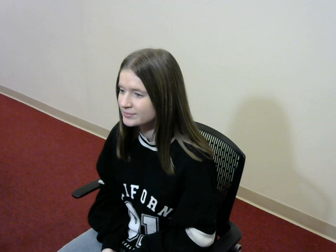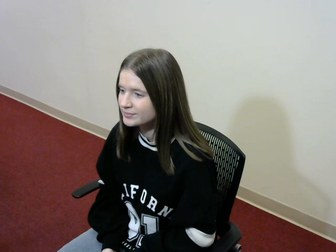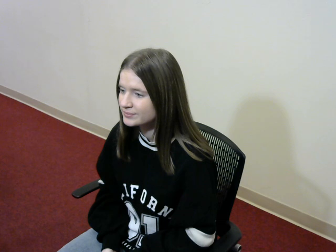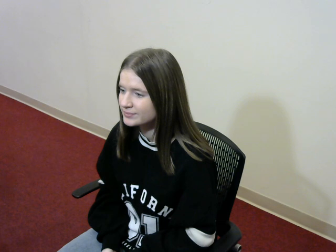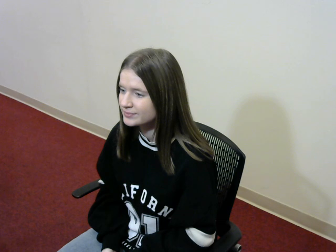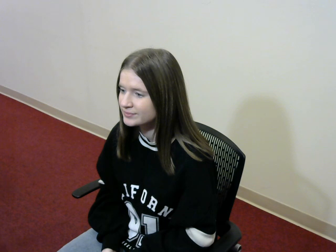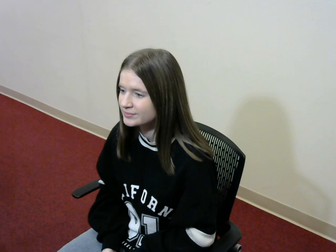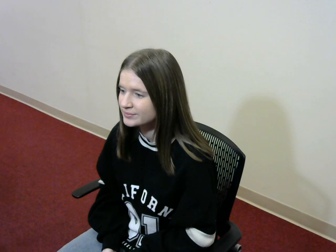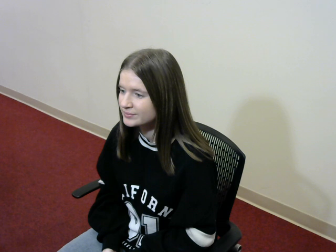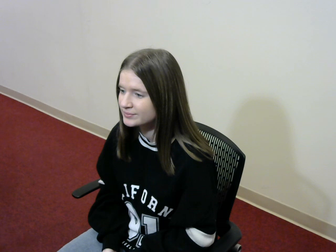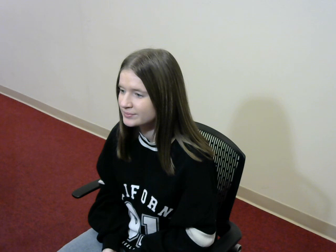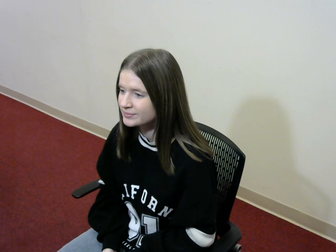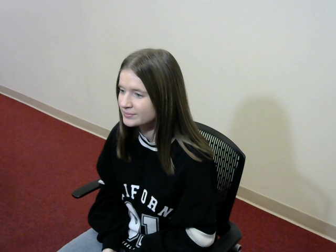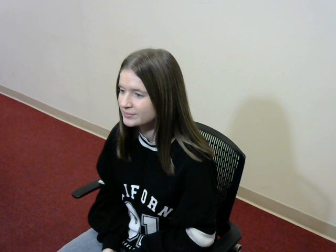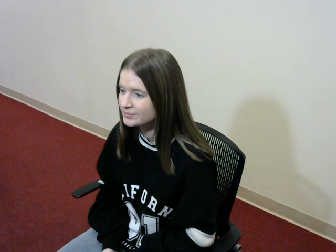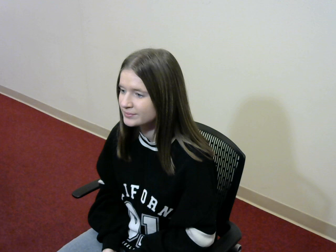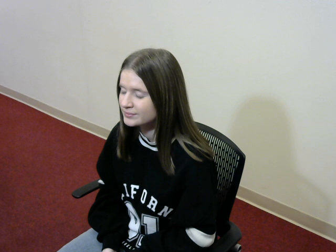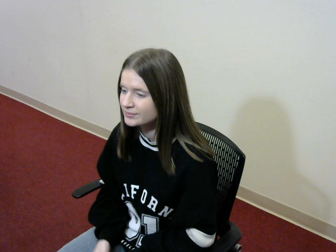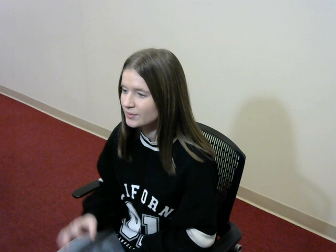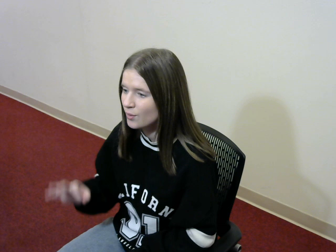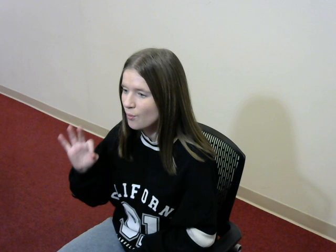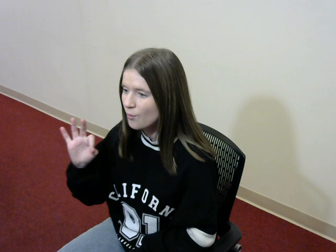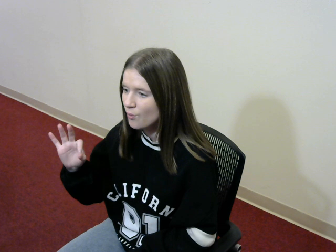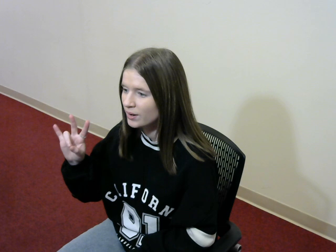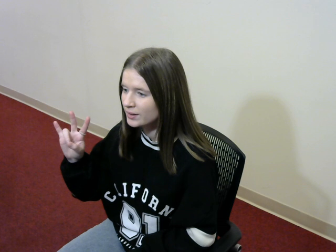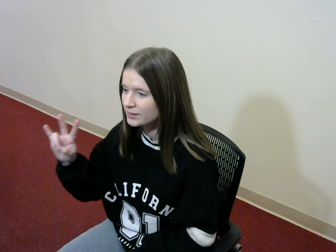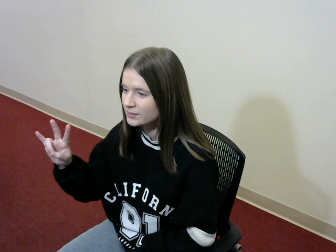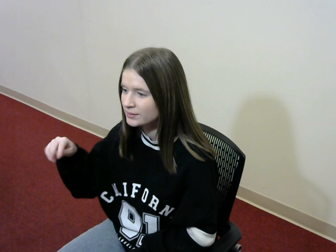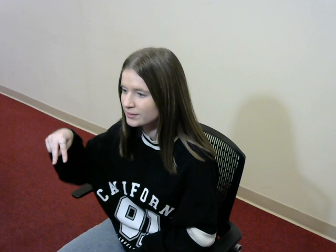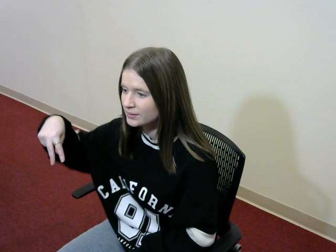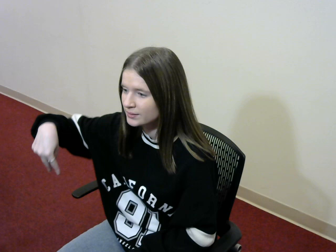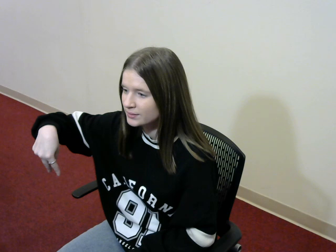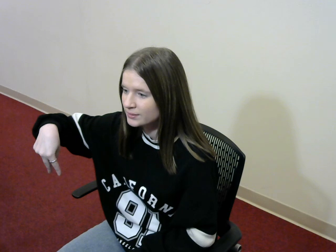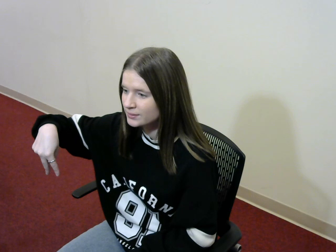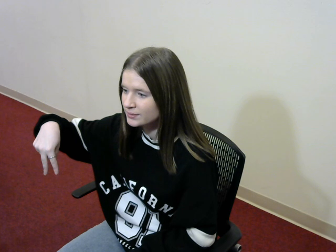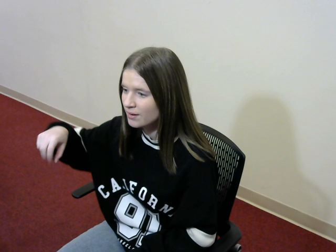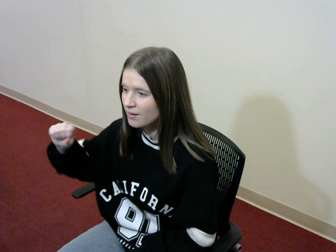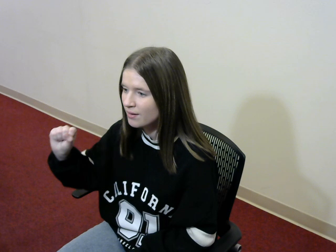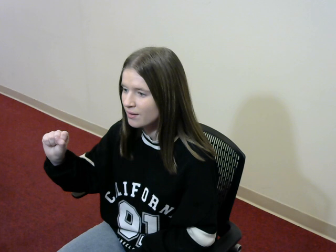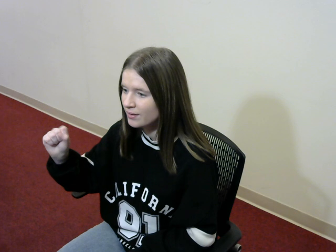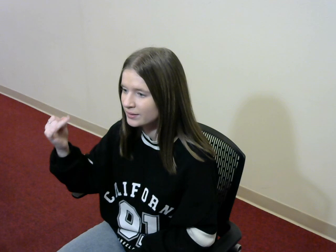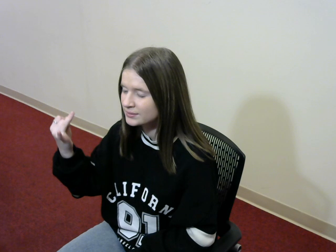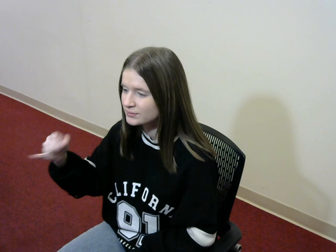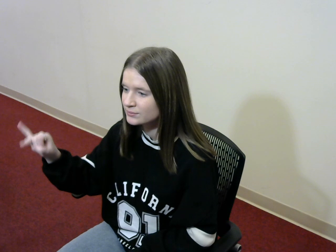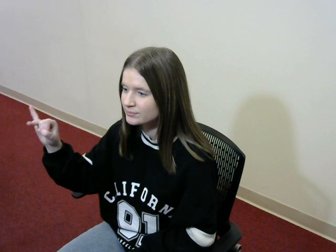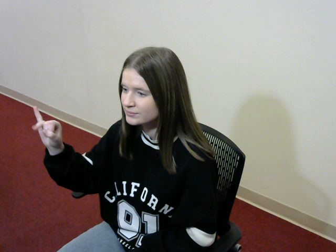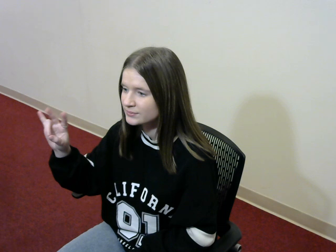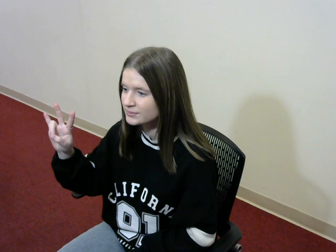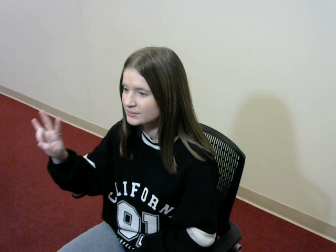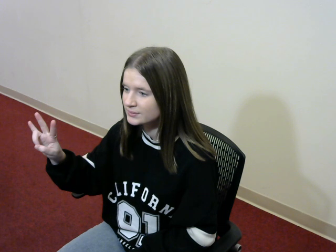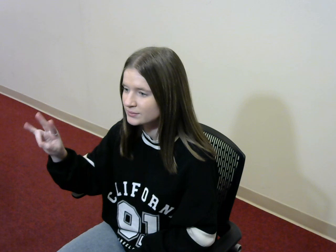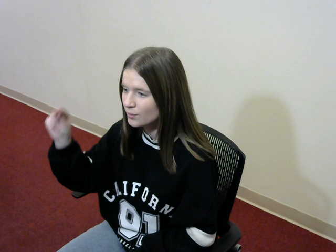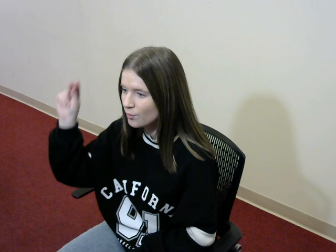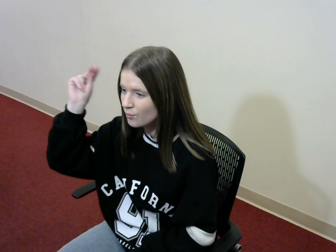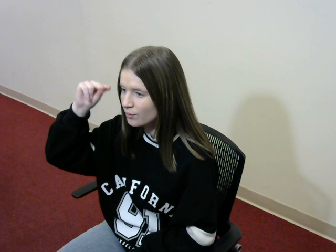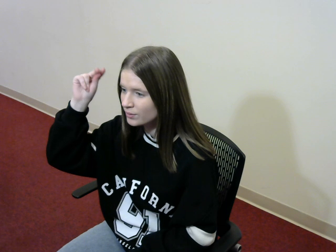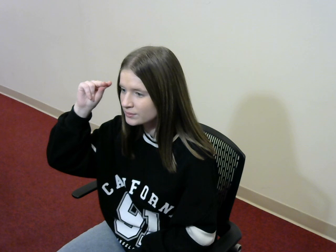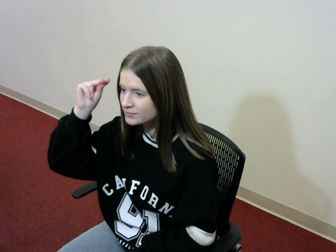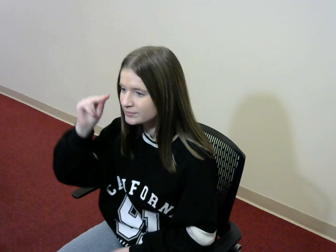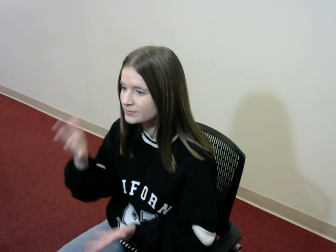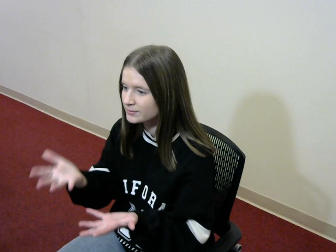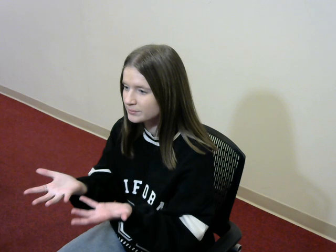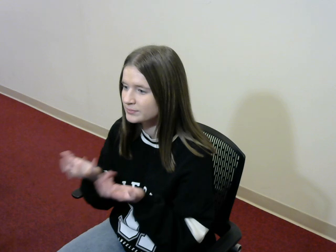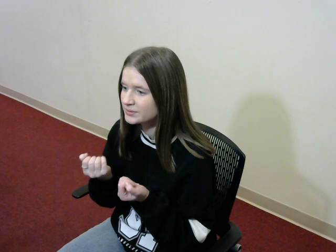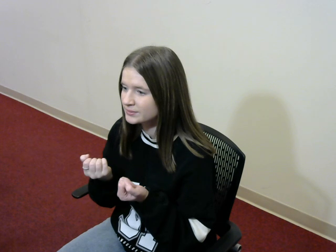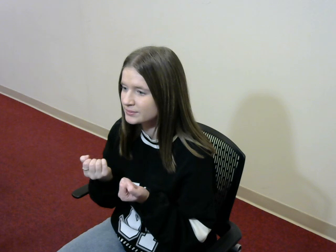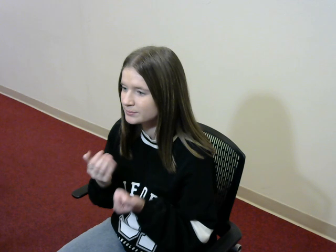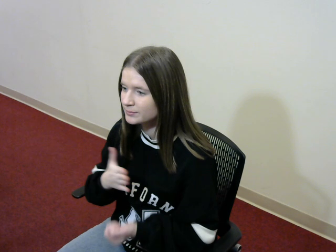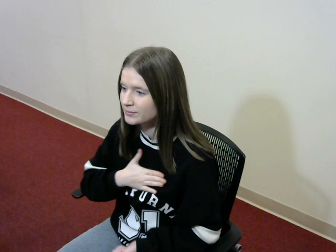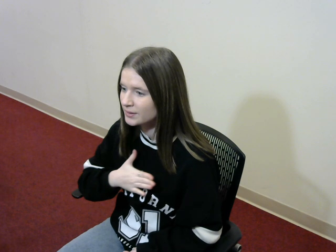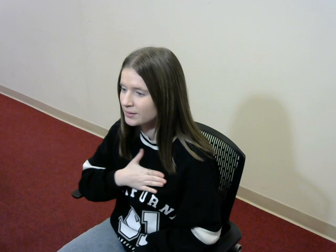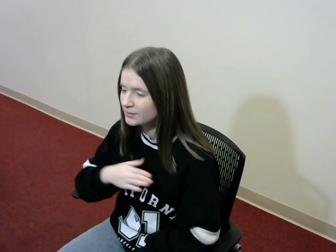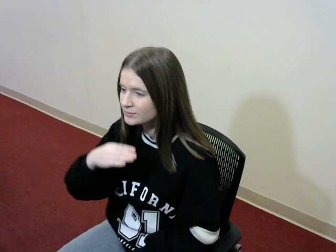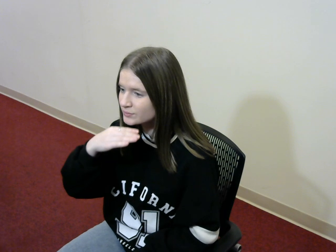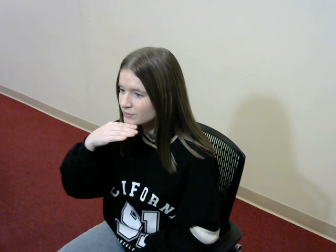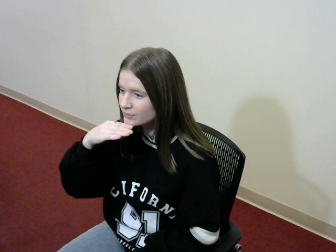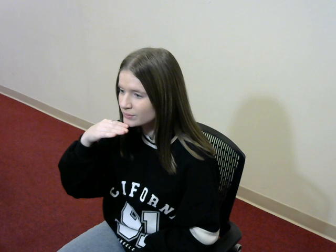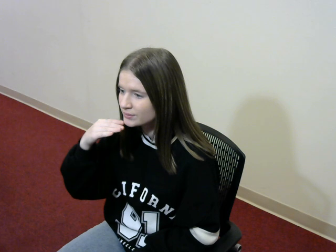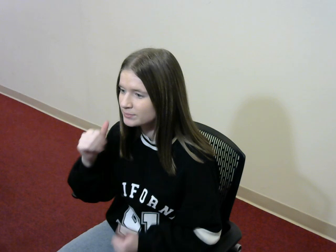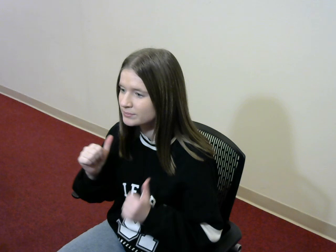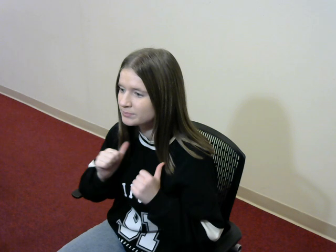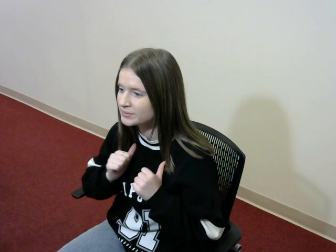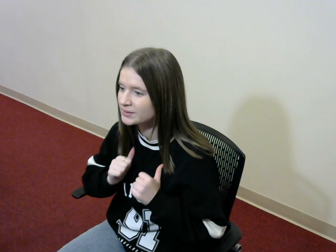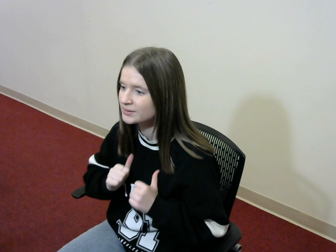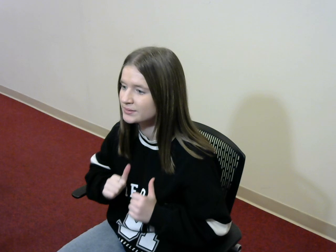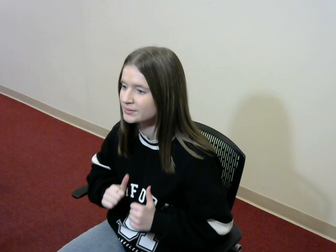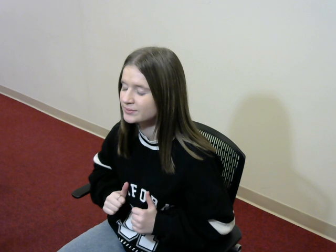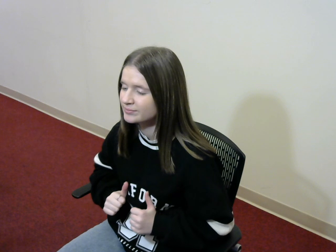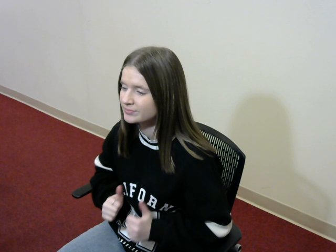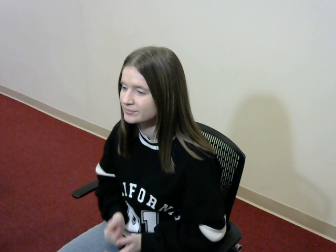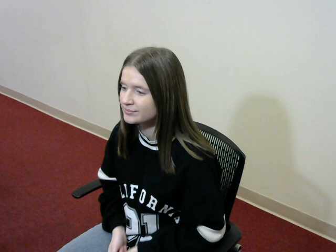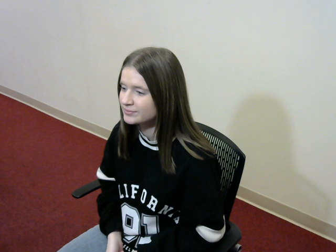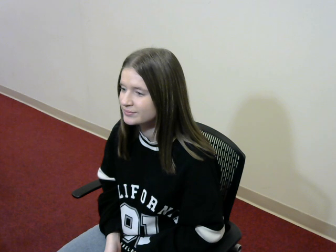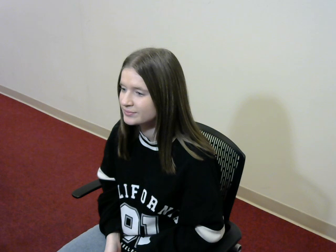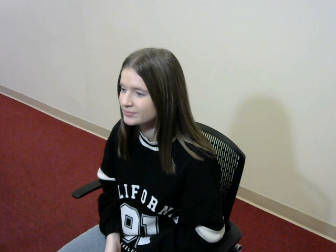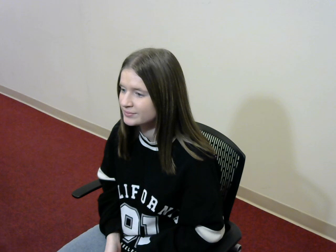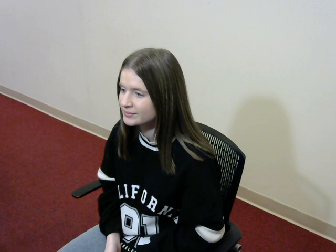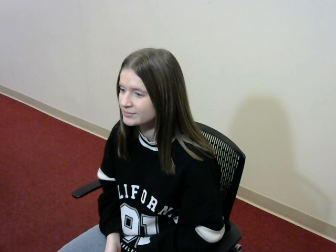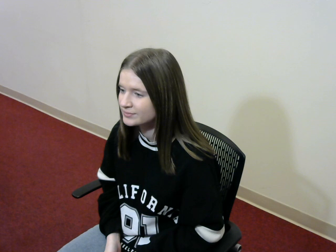Onlayn təhsil almaq mənə çox rahatdır